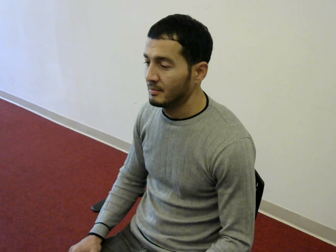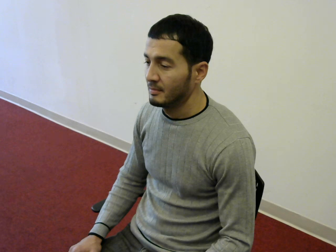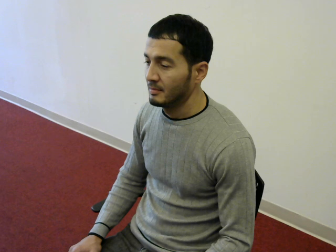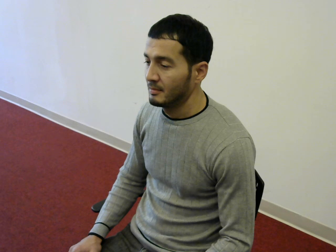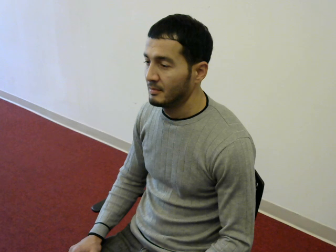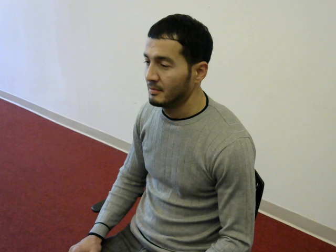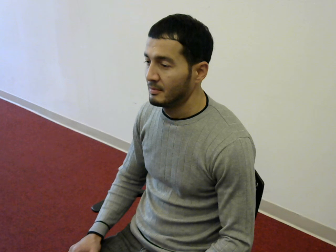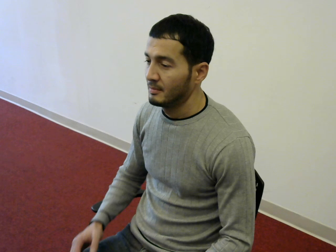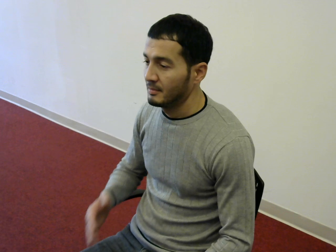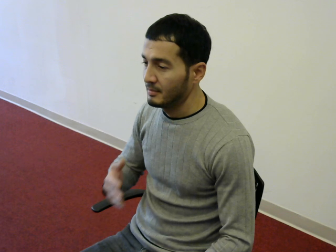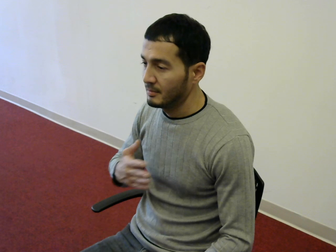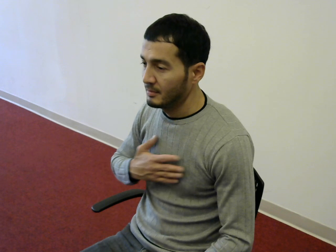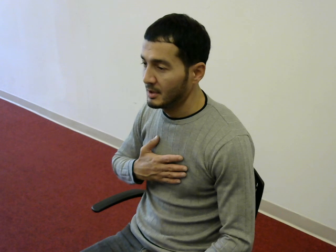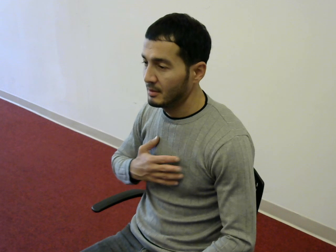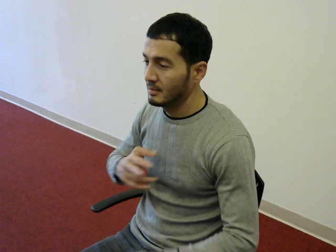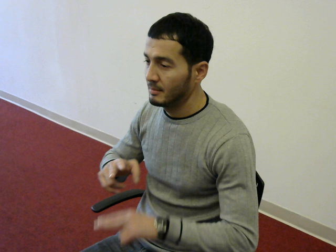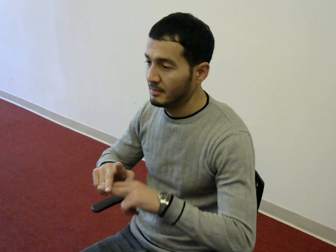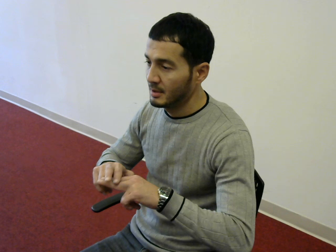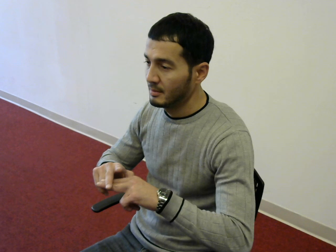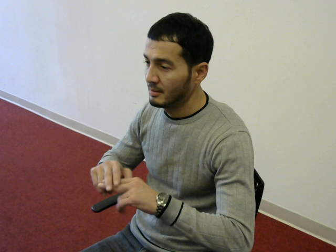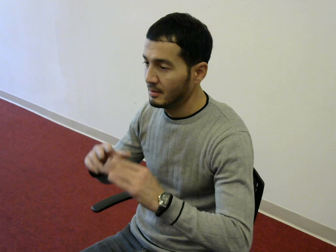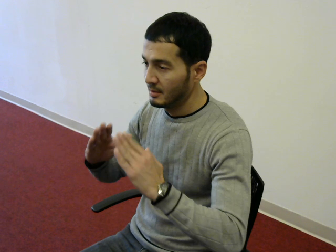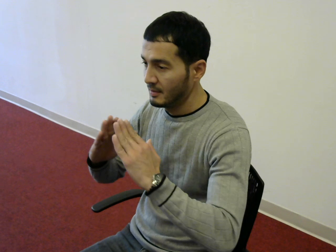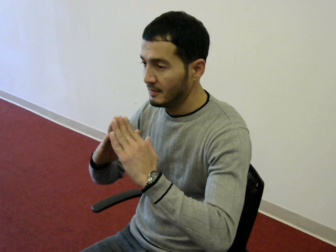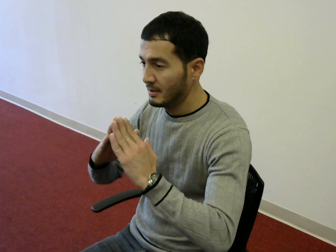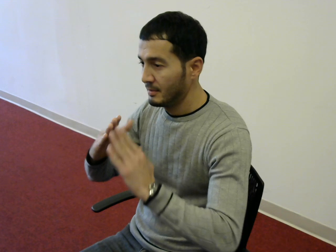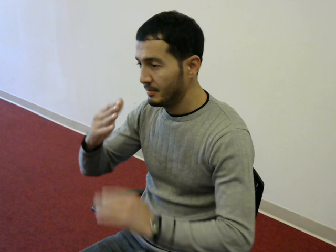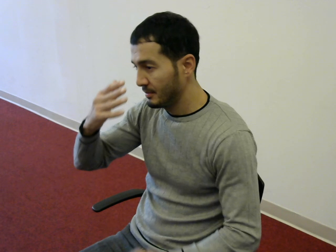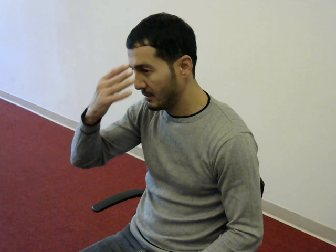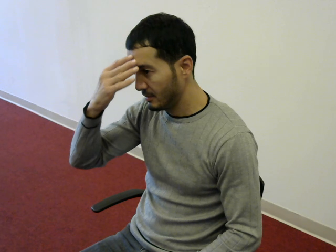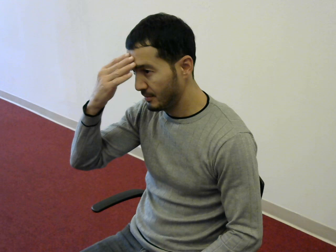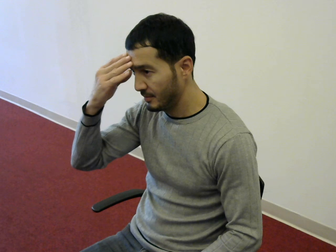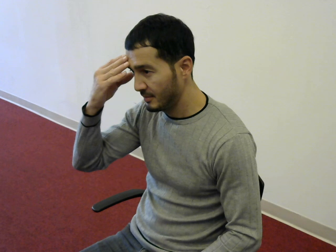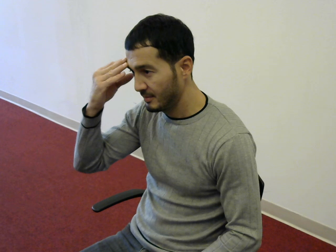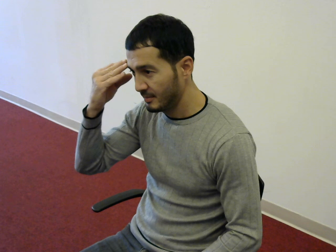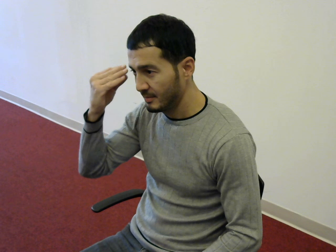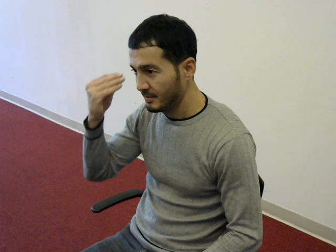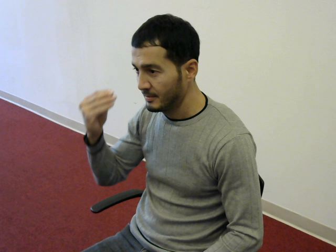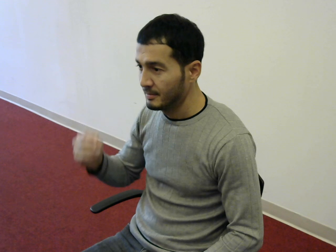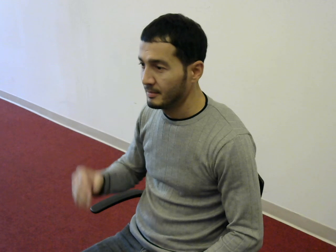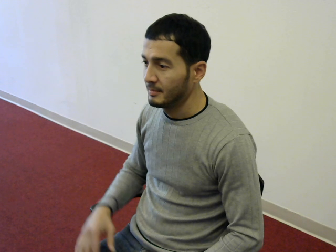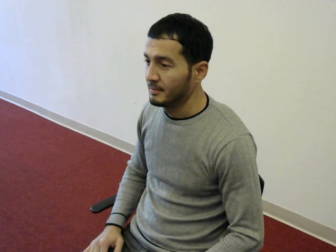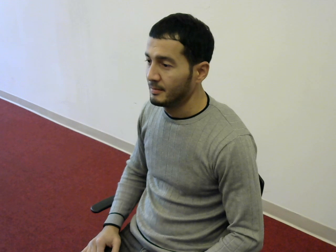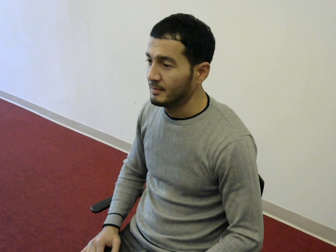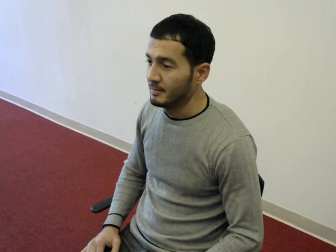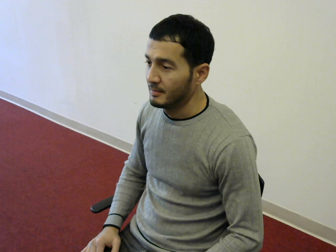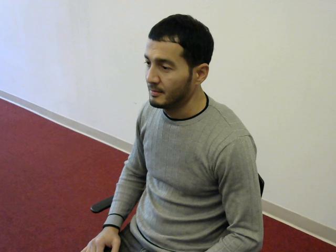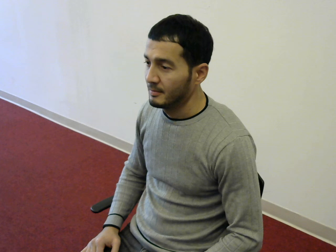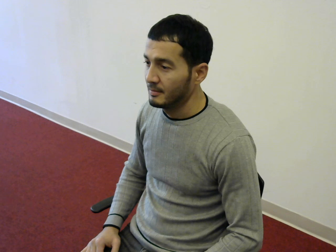Mən şəxsiyyət vəsiqəsini evdə unutmuşam